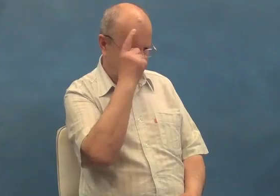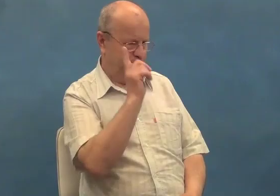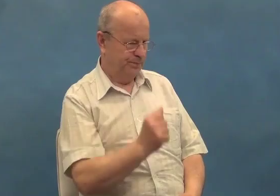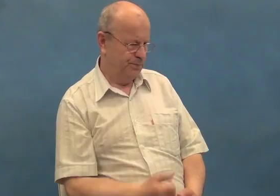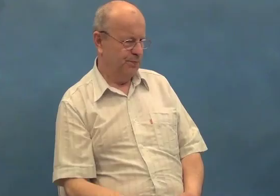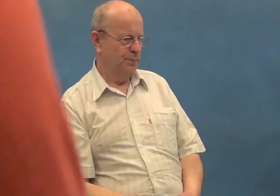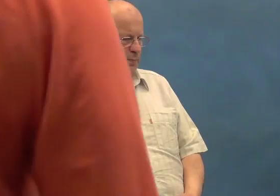To jest głupie.